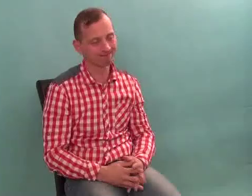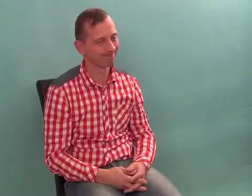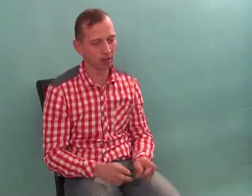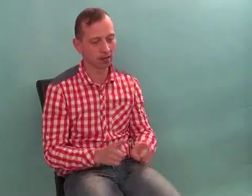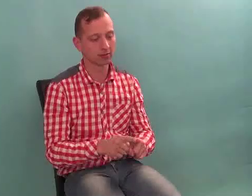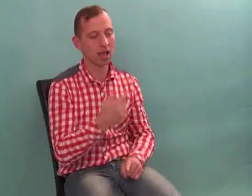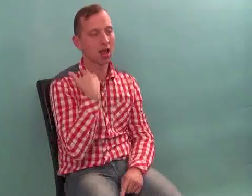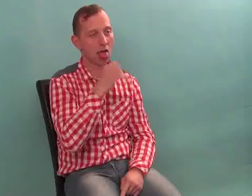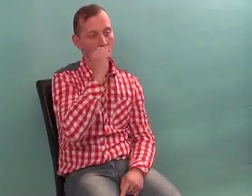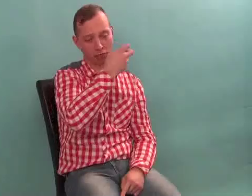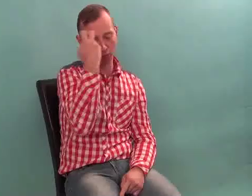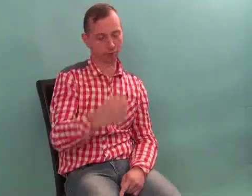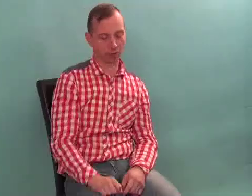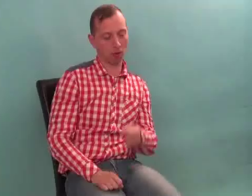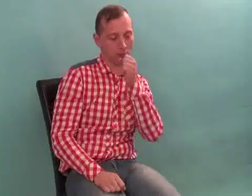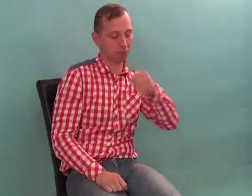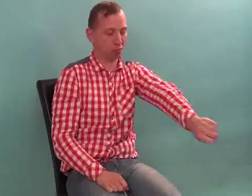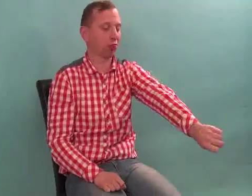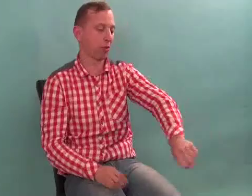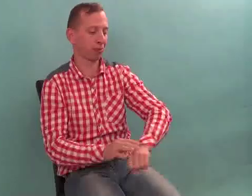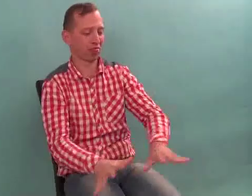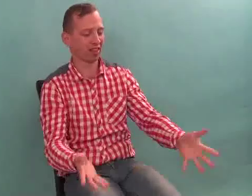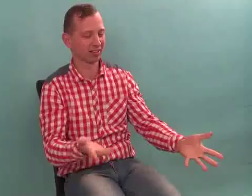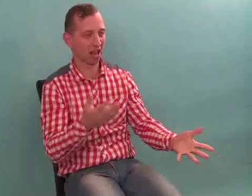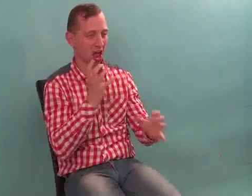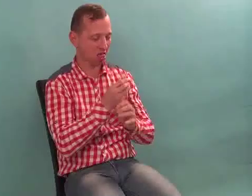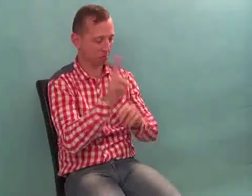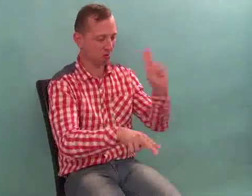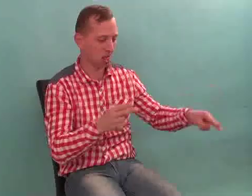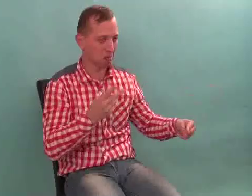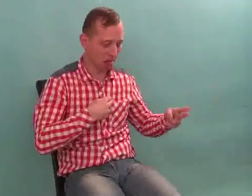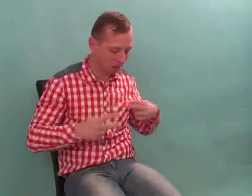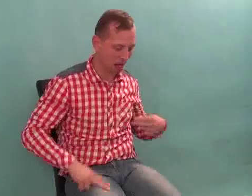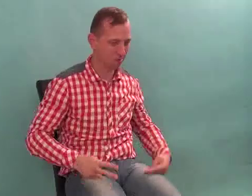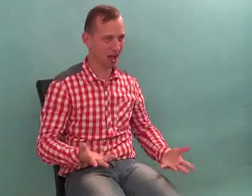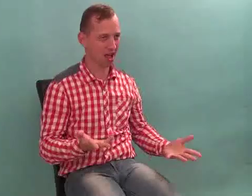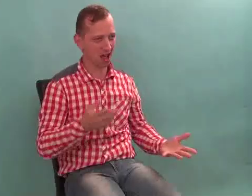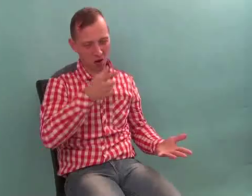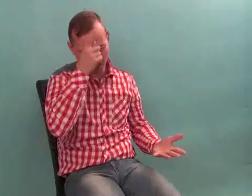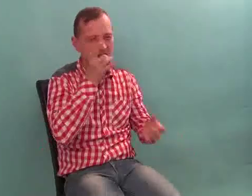Tak samo z alkoholem, ktoś pijany wyleje alkohol w autobusie, ludzie narzekają, bo to zostawia plamy wszędzie.